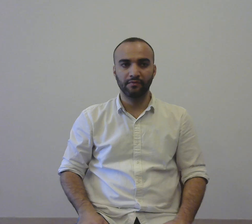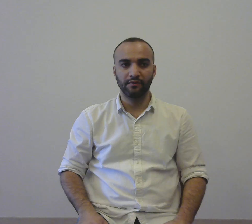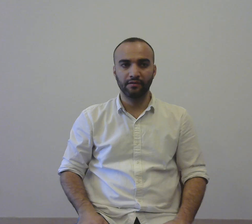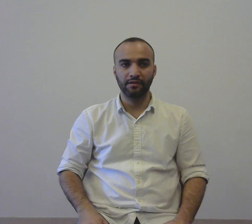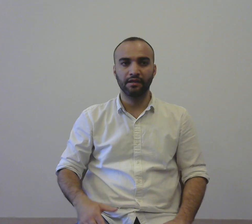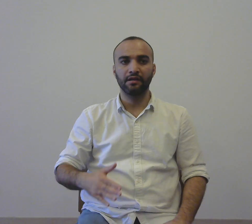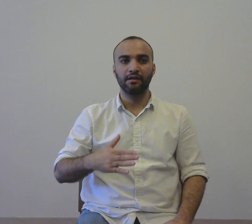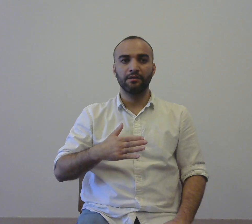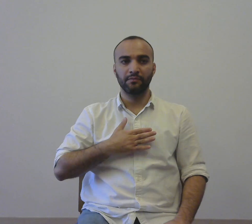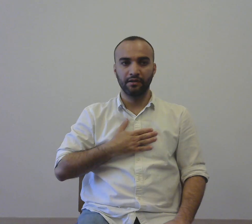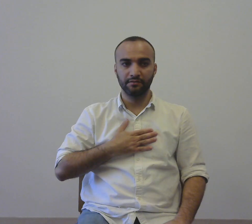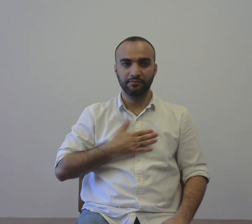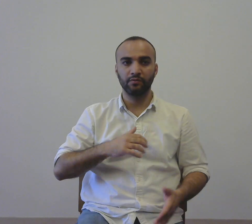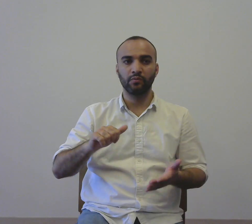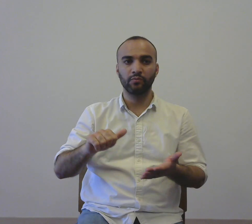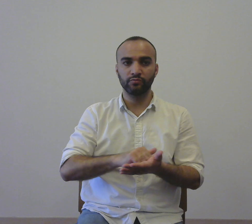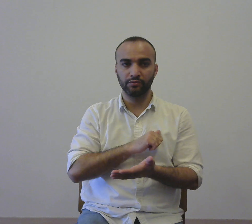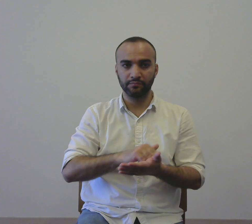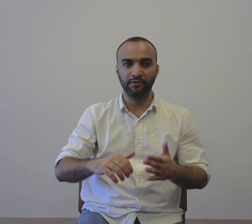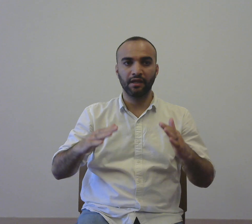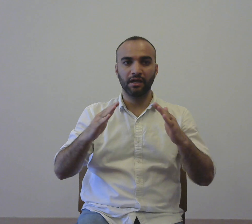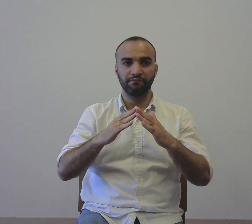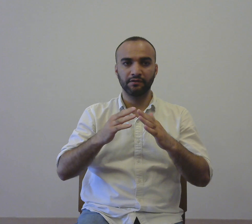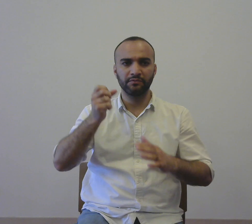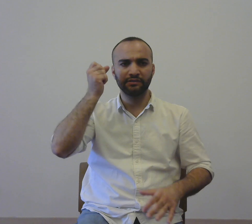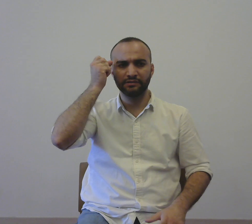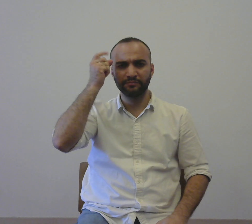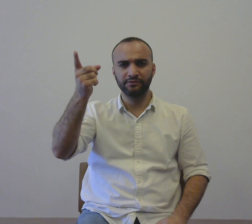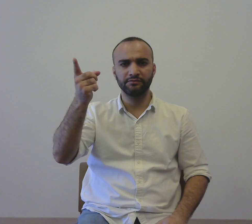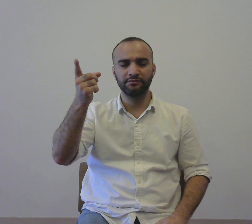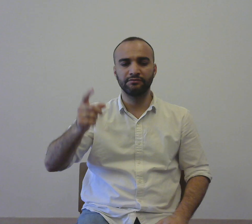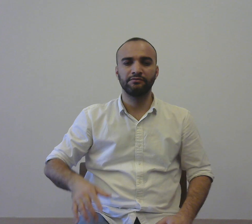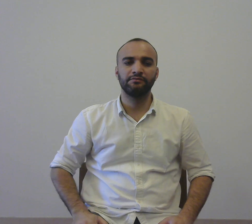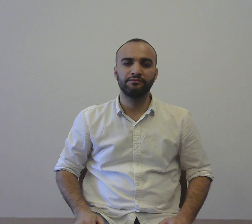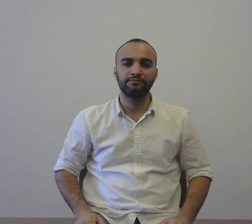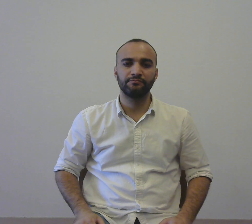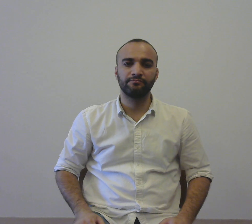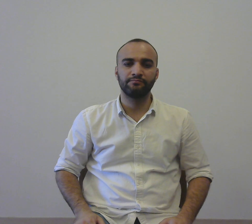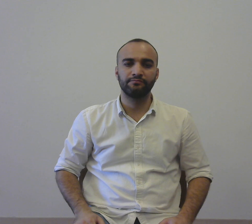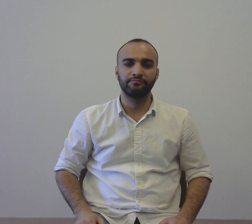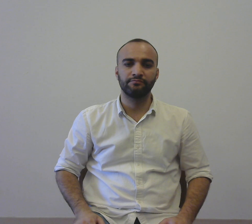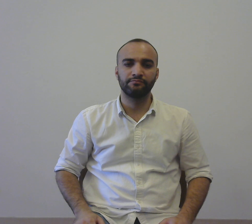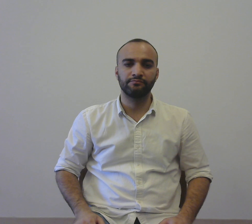Mən sənədlərimi evdə unutmuşam